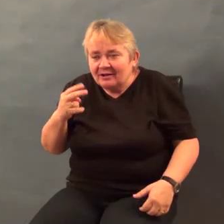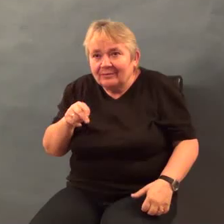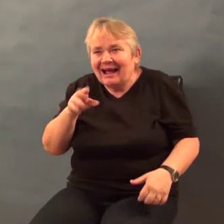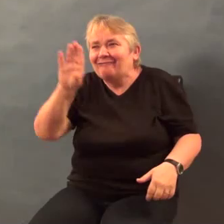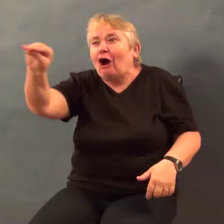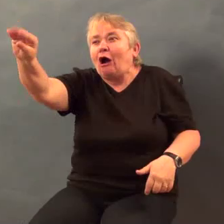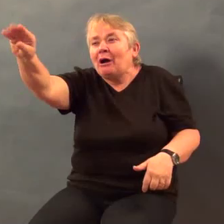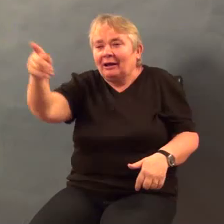Zawołał kogoś.